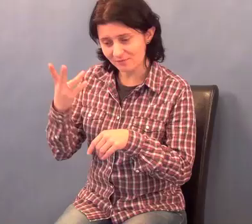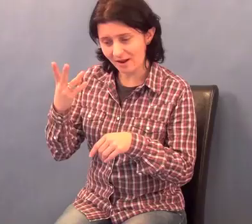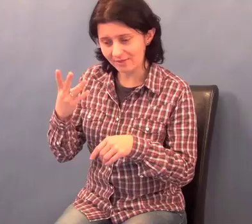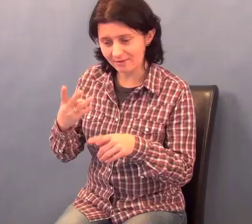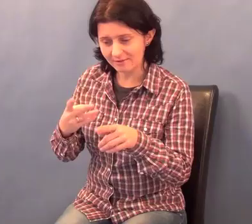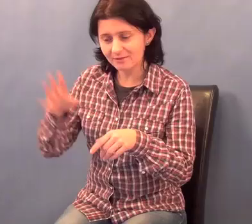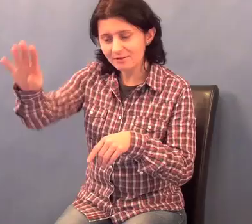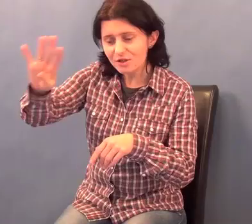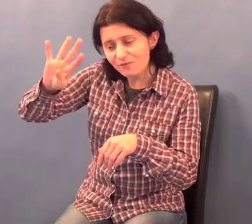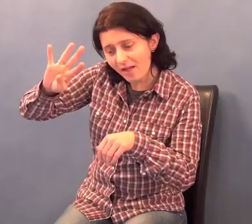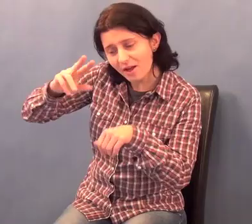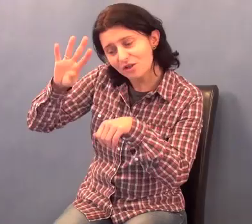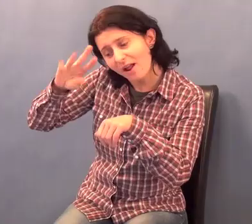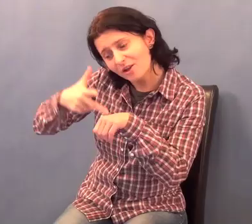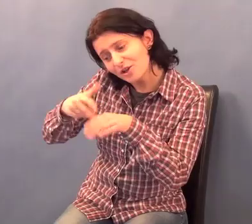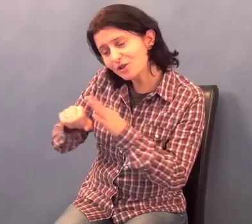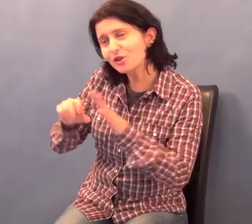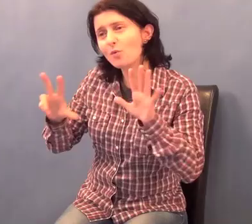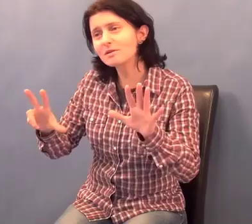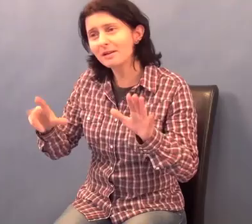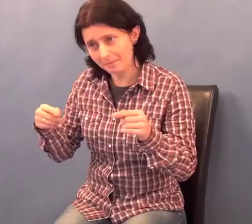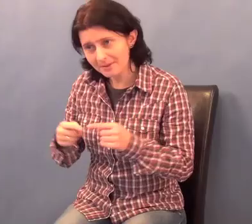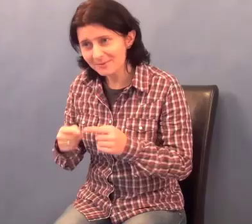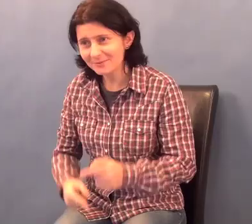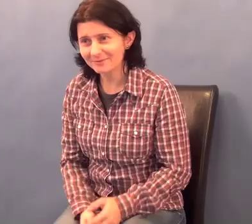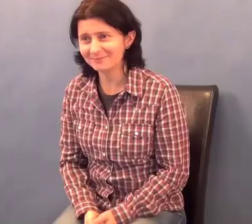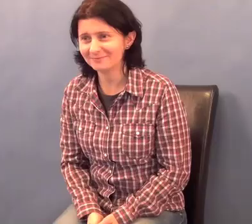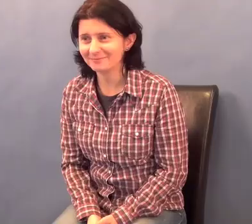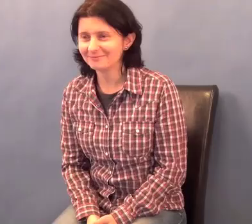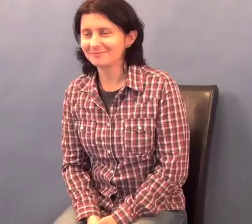Dwudziesty czwarty od czwartej trzydzieści do ósmej, czy ci pasuje?